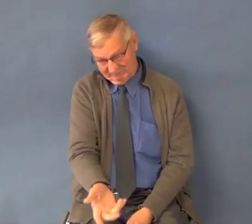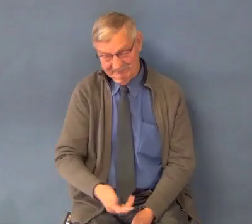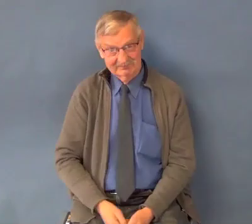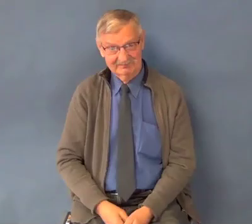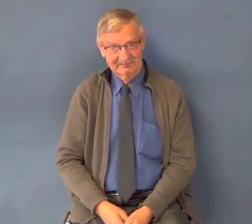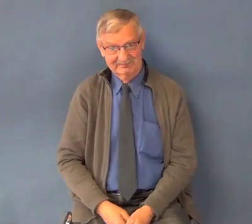No więc właśnie.